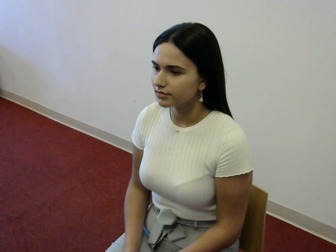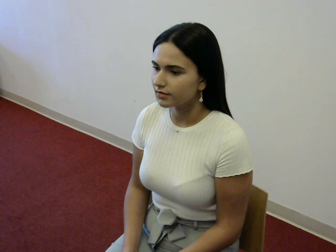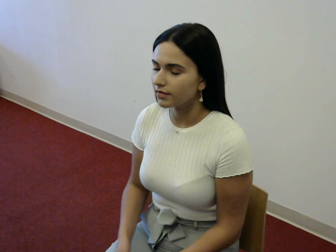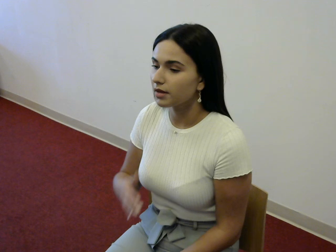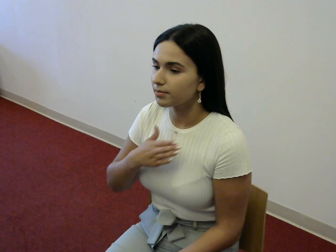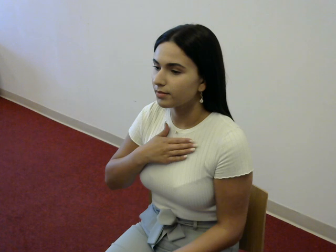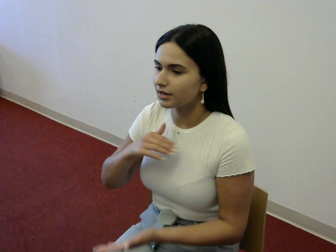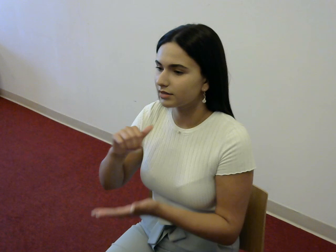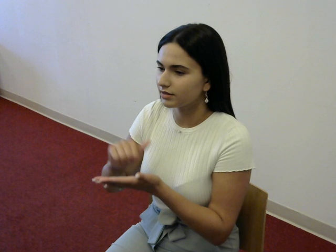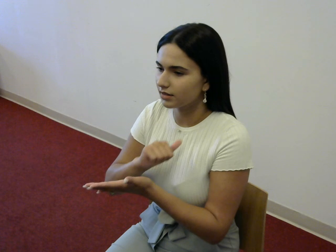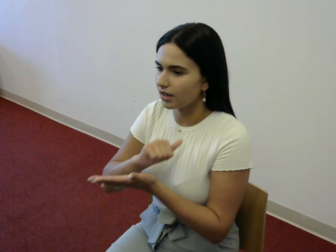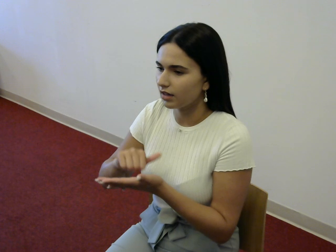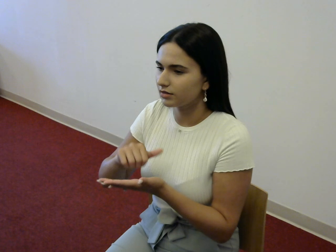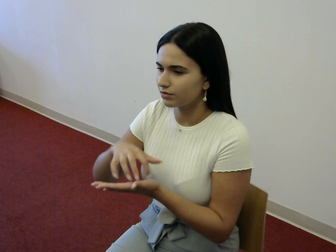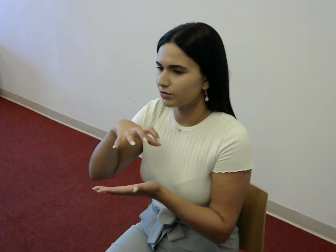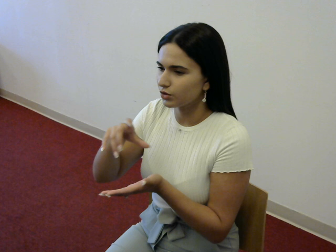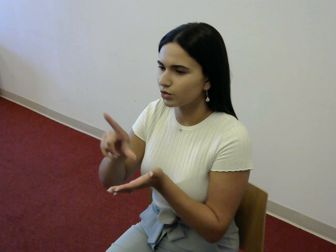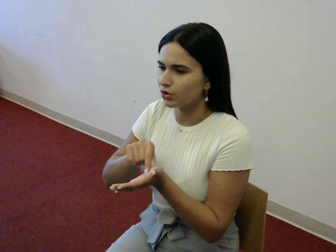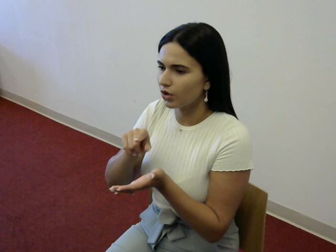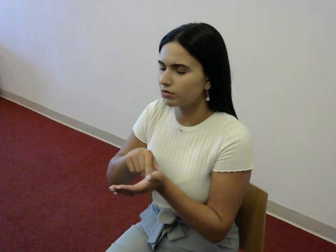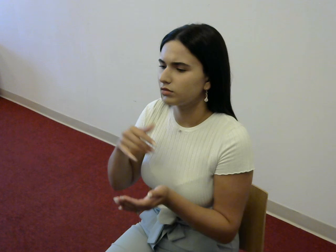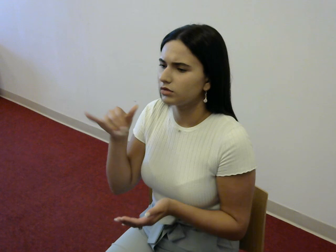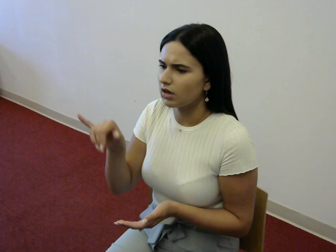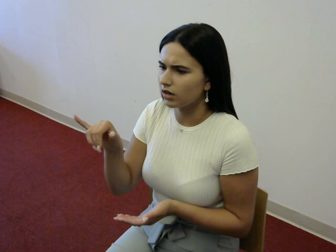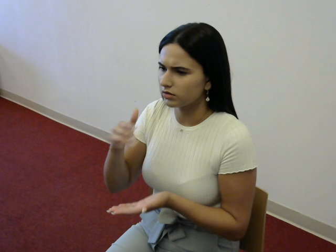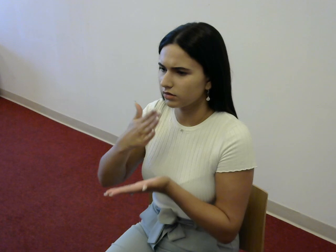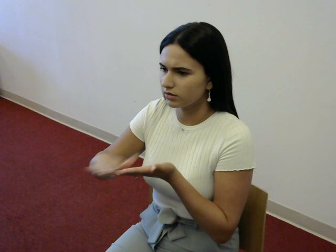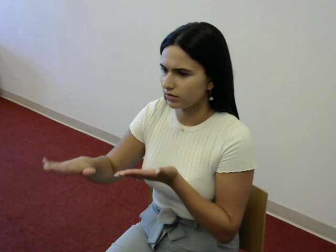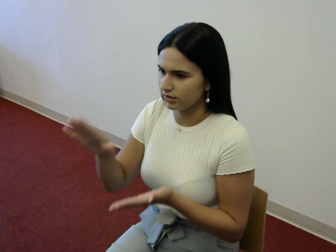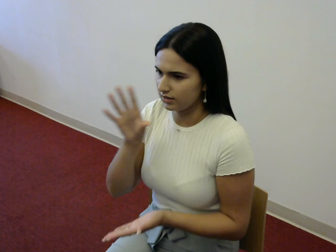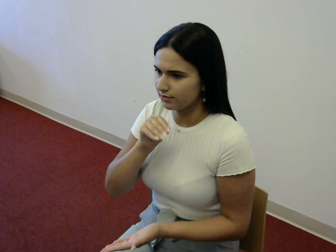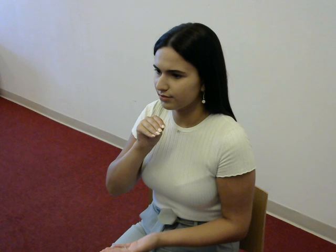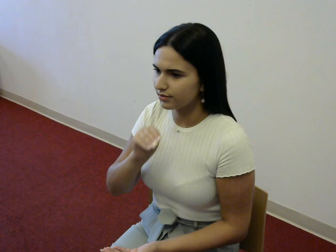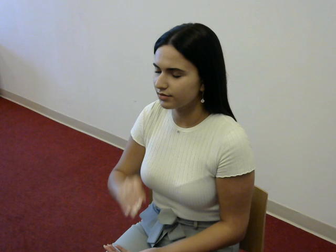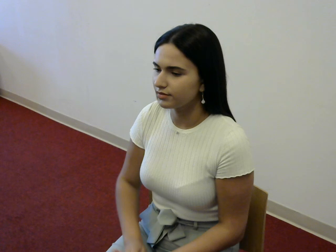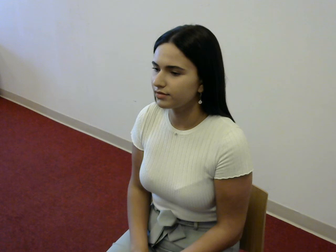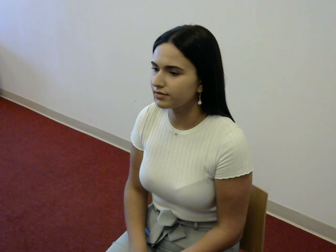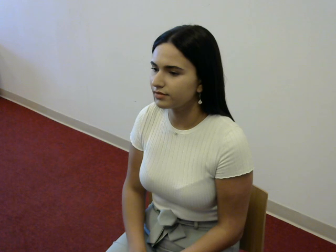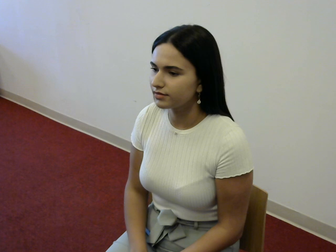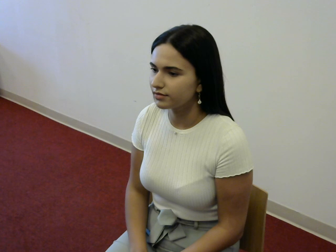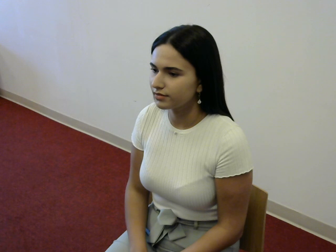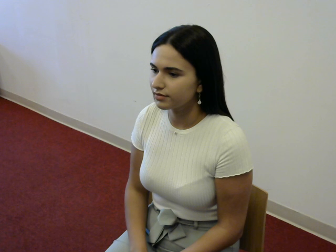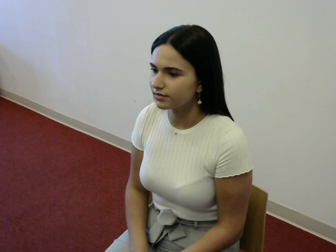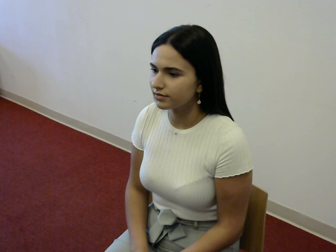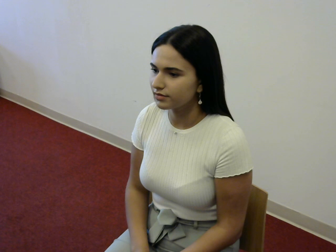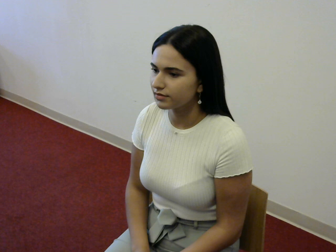Mən sənədlərin surətini harada çıxara bilərəm?